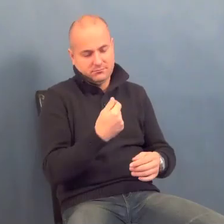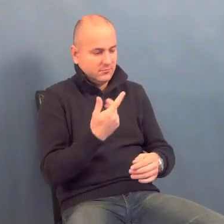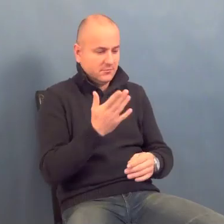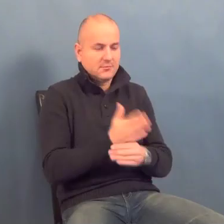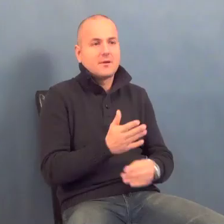Firmową.